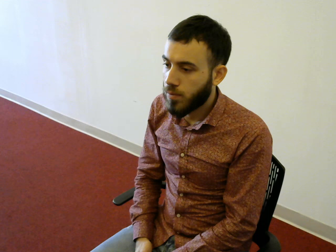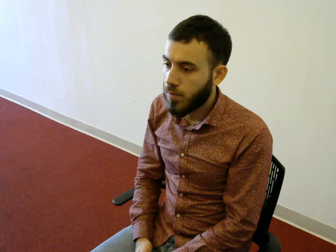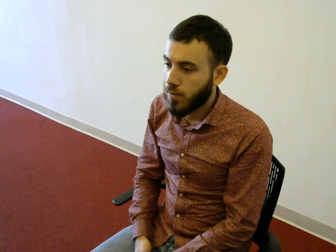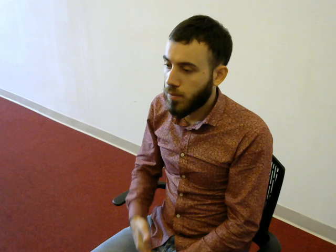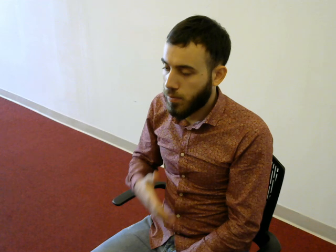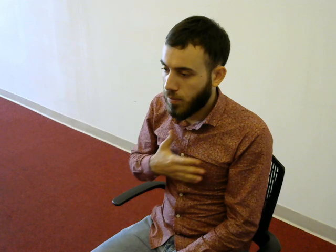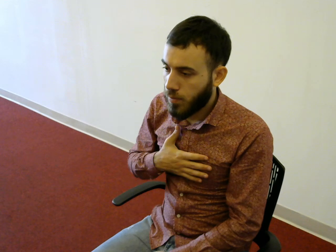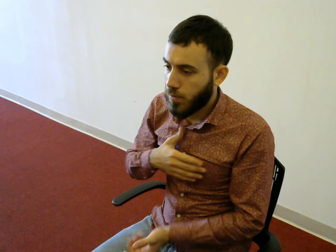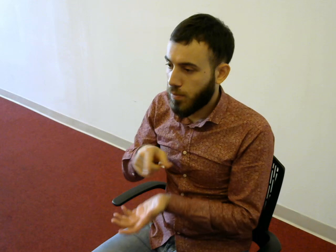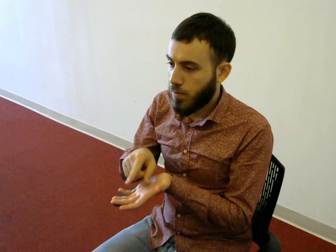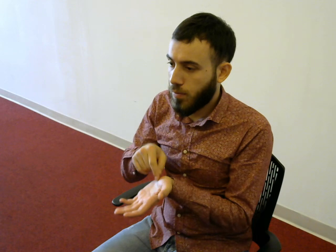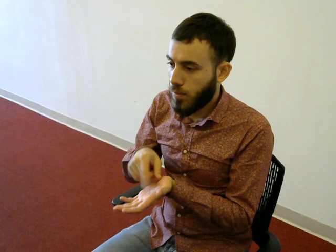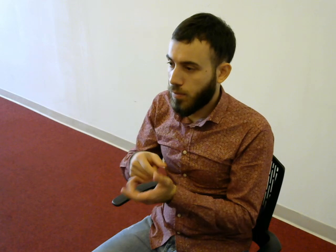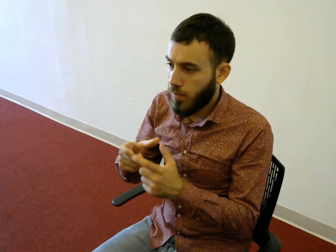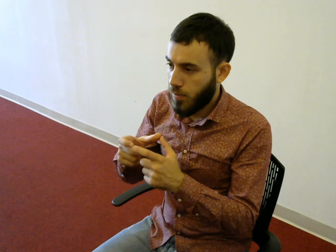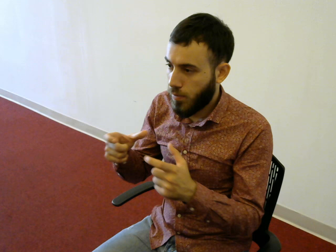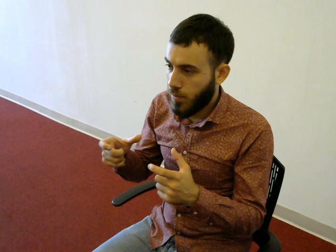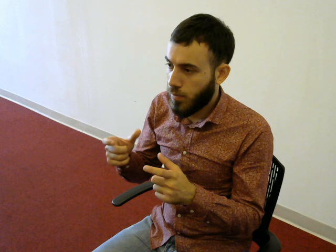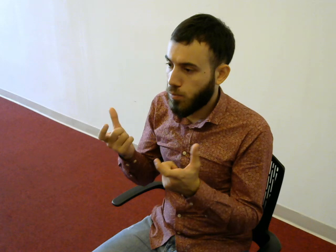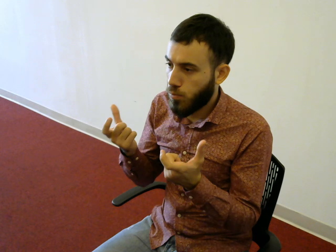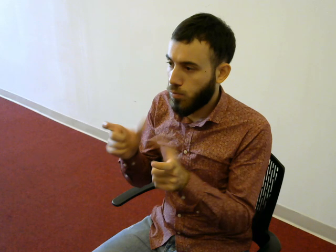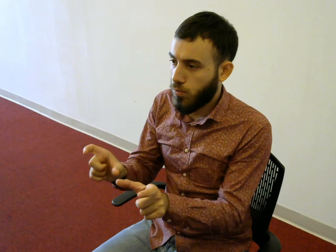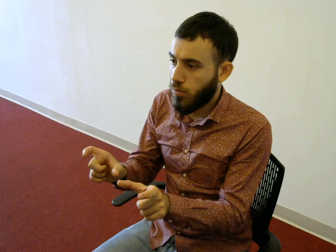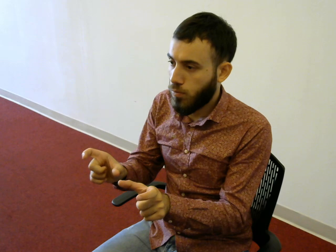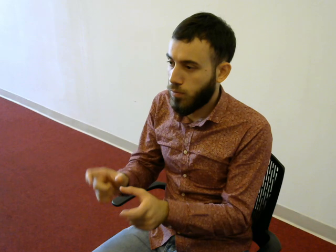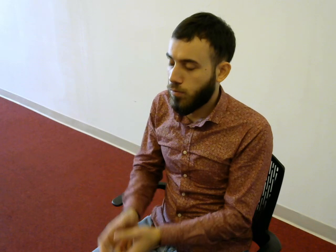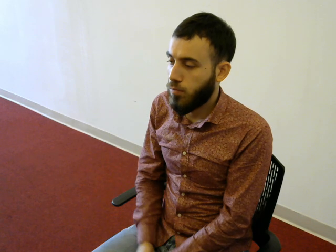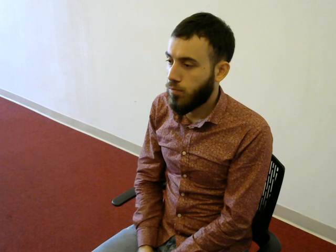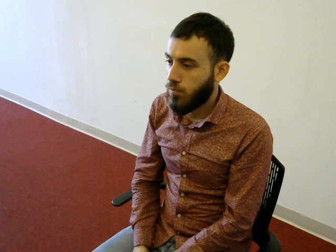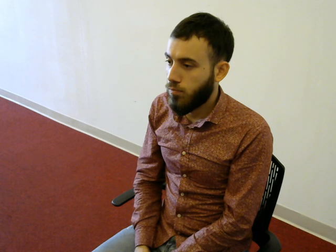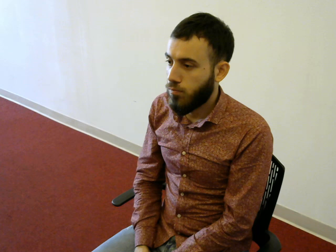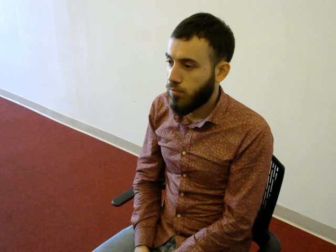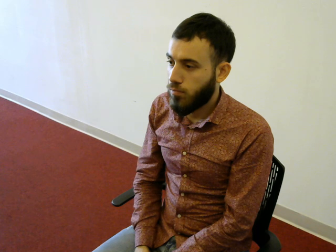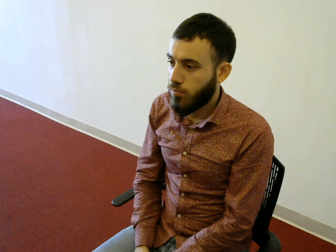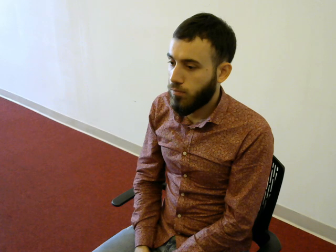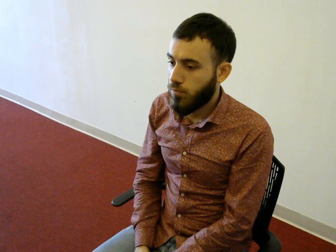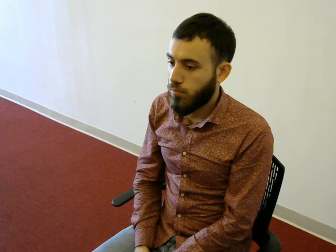Mənim pensiya kartım bloklanıb